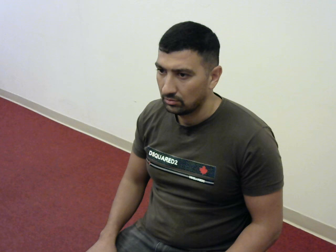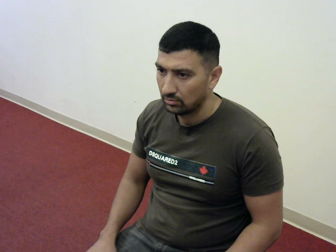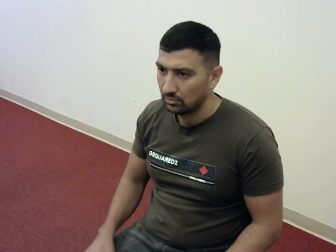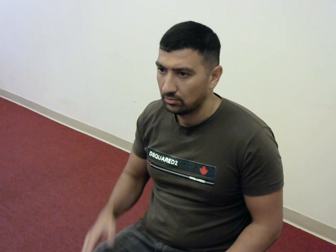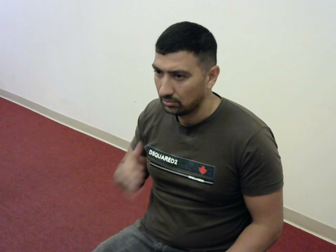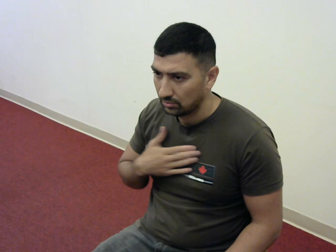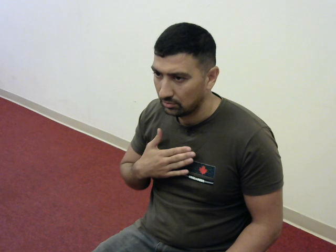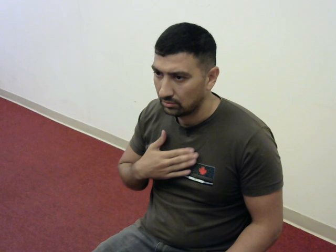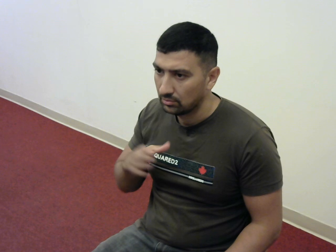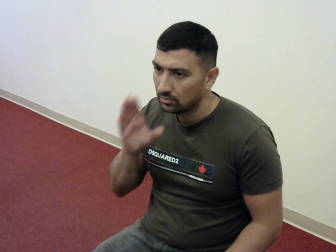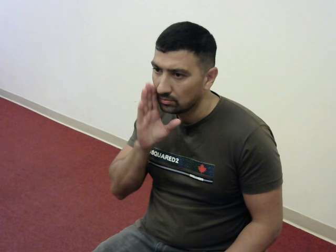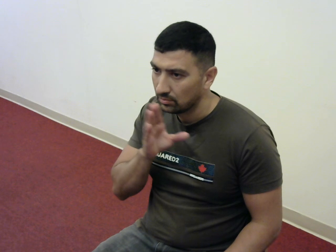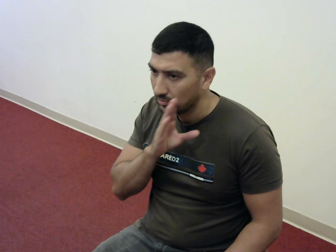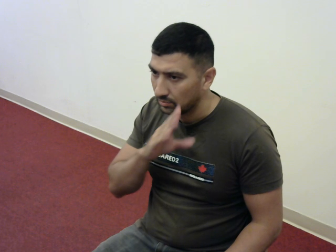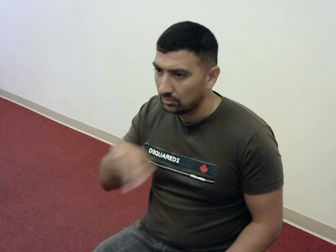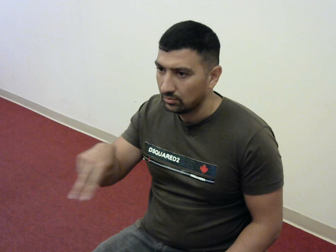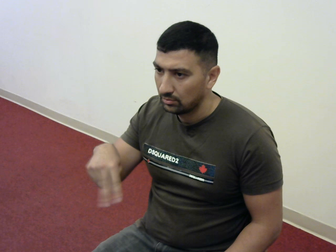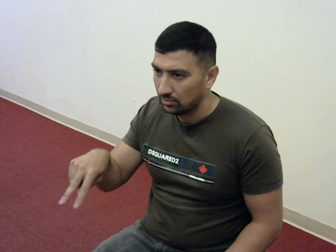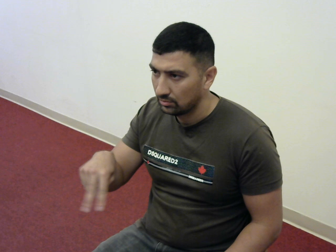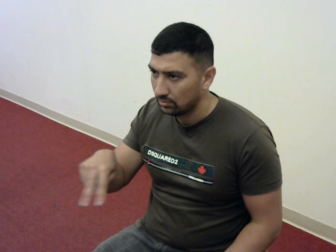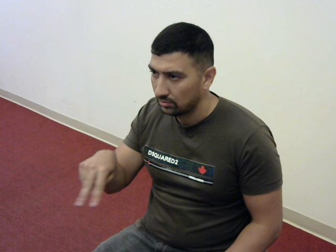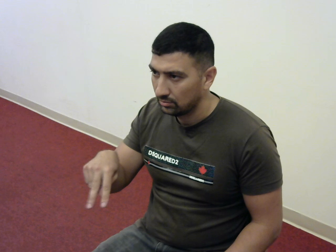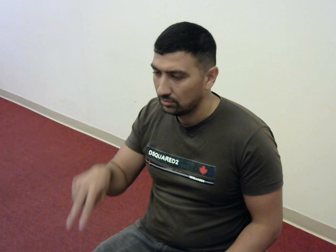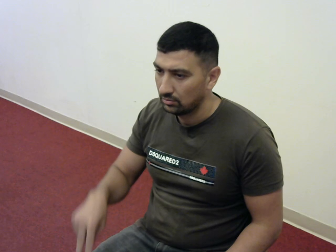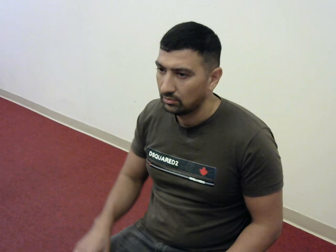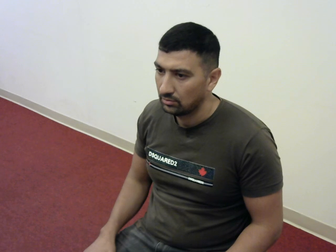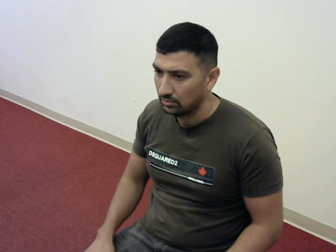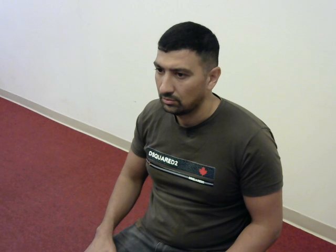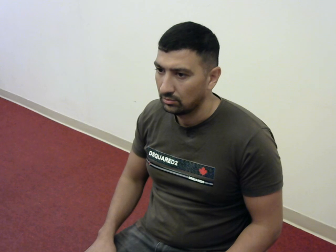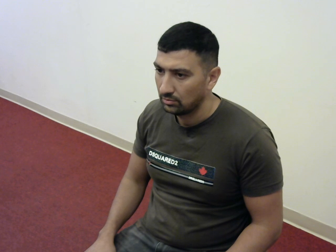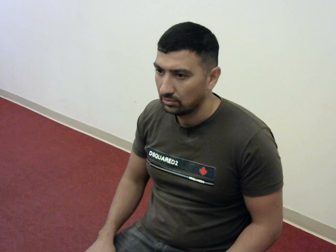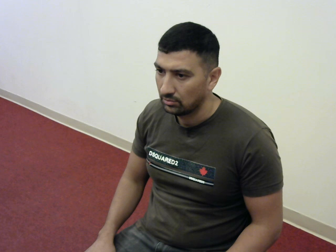Mənim anam Lənkərandandır